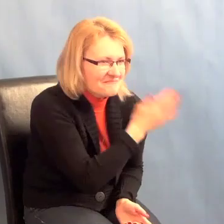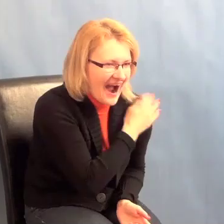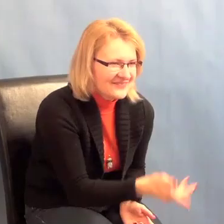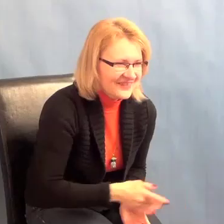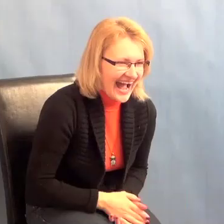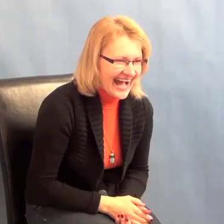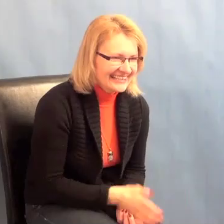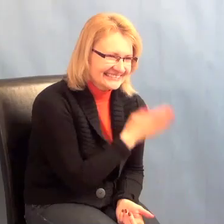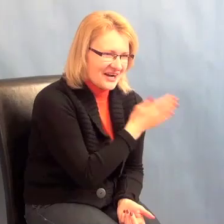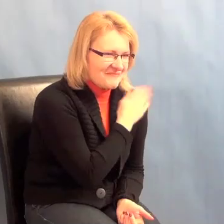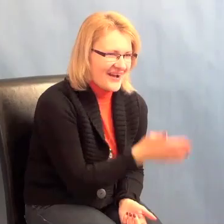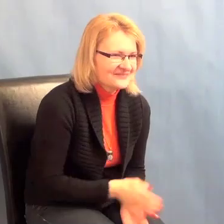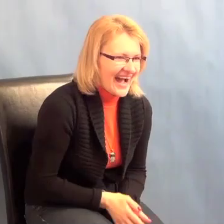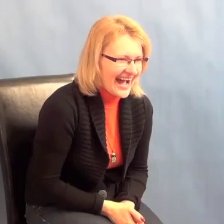Zabawa, zabawa.